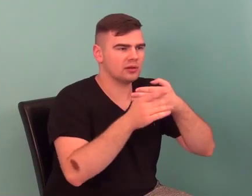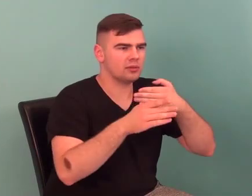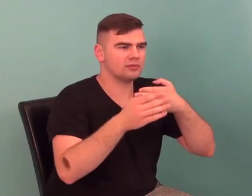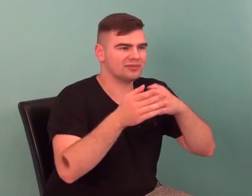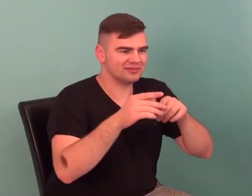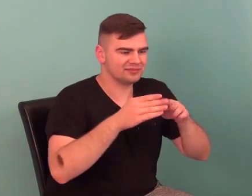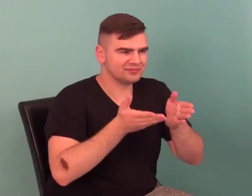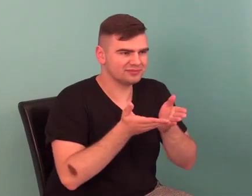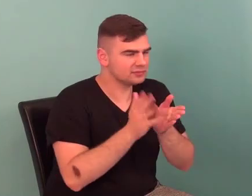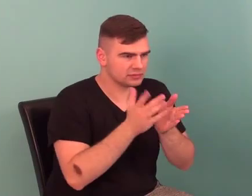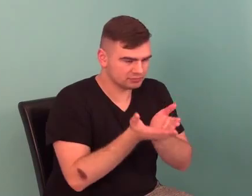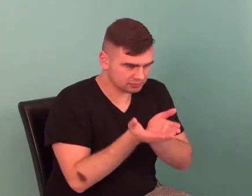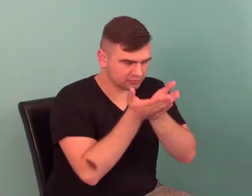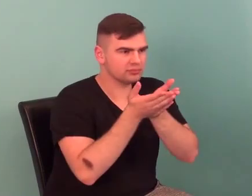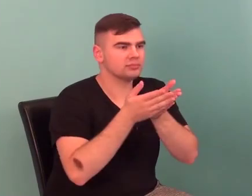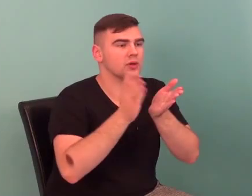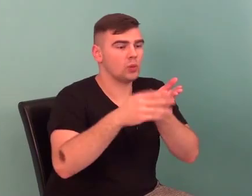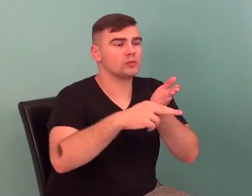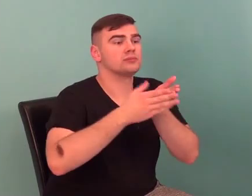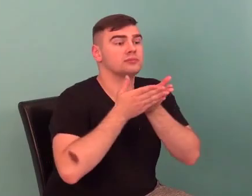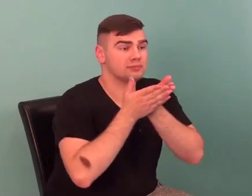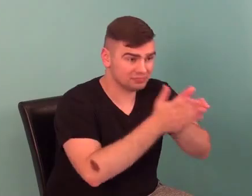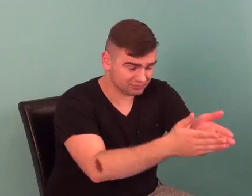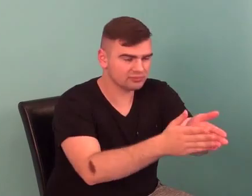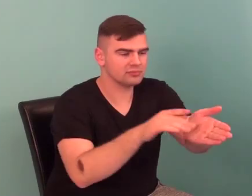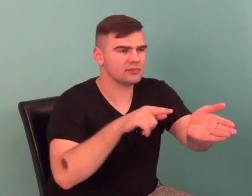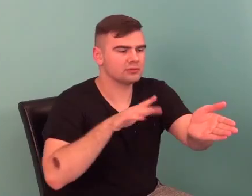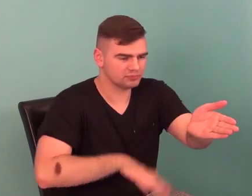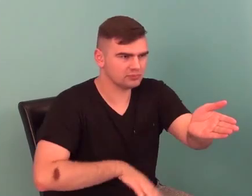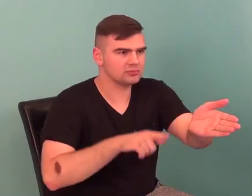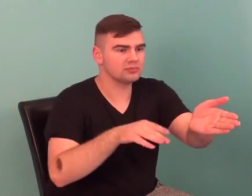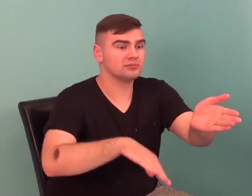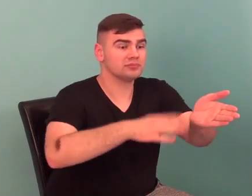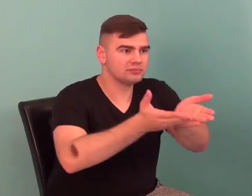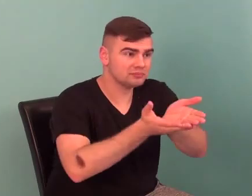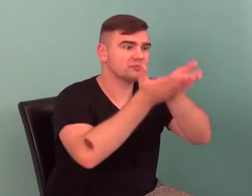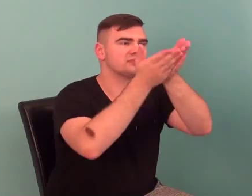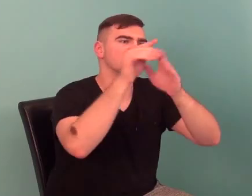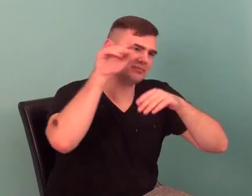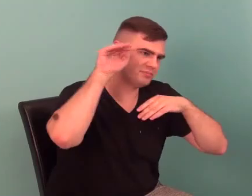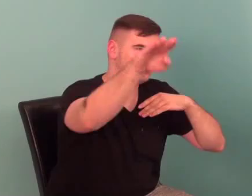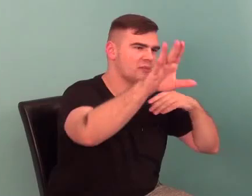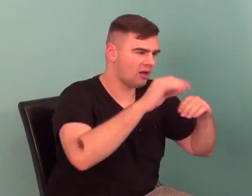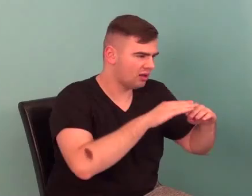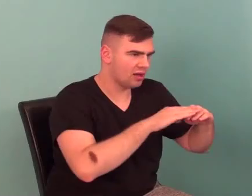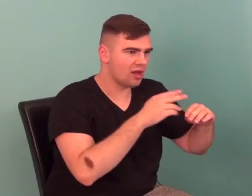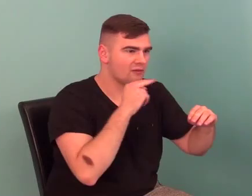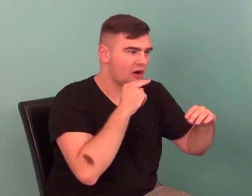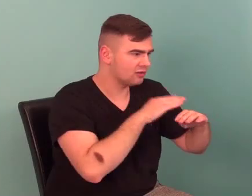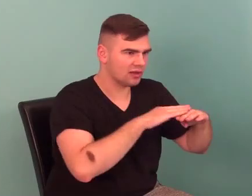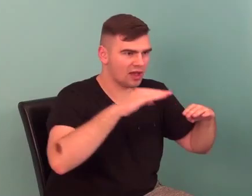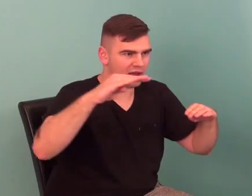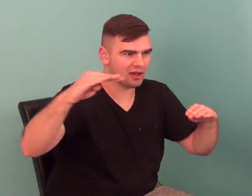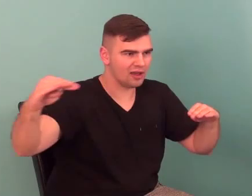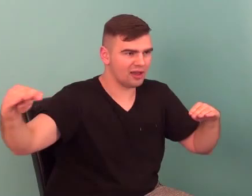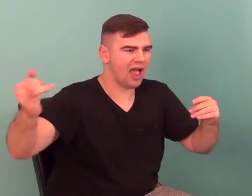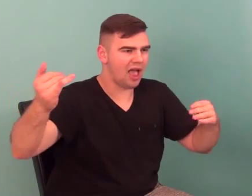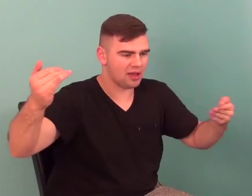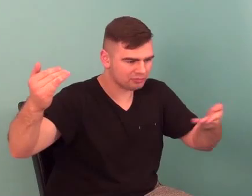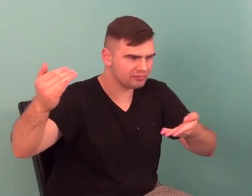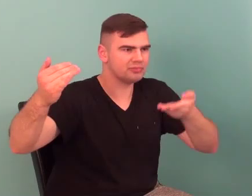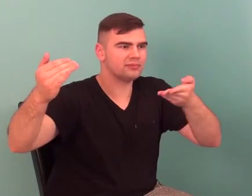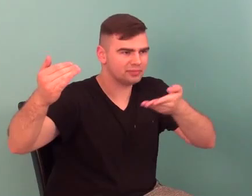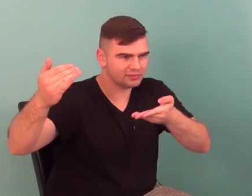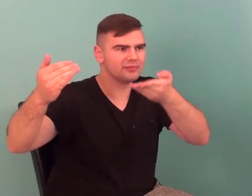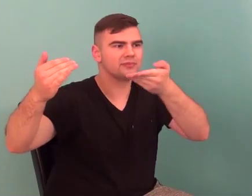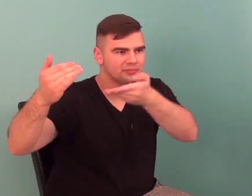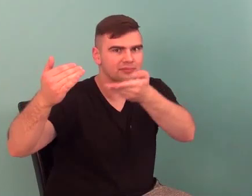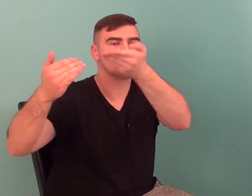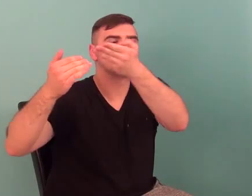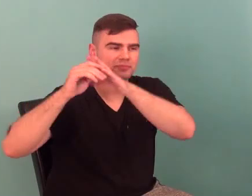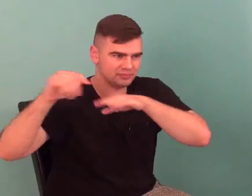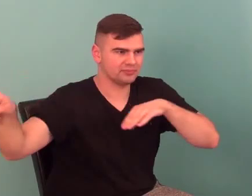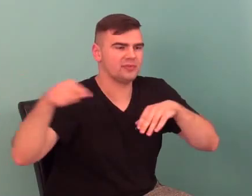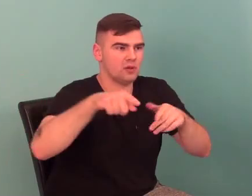Statek się podnosi, płynie dalej, woda opada, potem znowu się podnosi... woda jest nisko, więc statek przepływa przez śluzy coraz wyżej i płynie dalej.